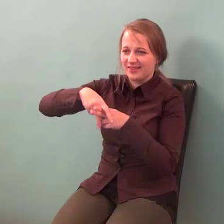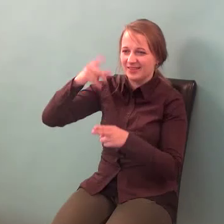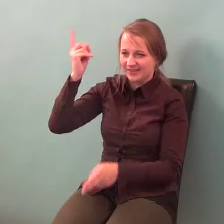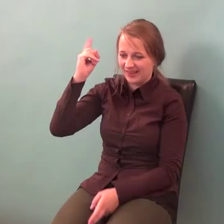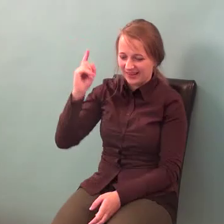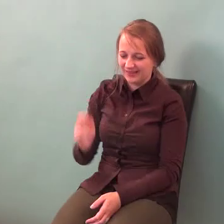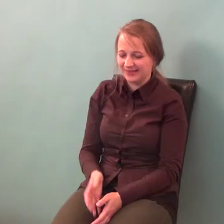Zakaz.